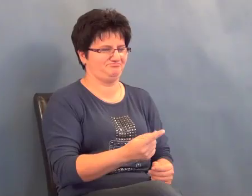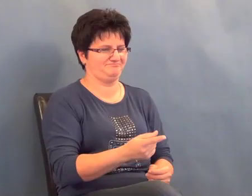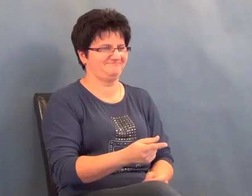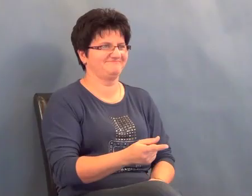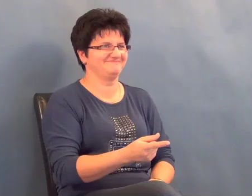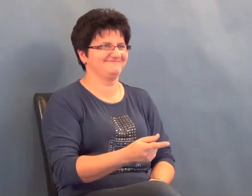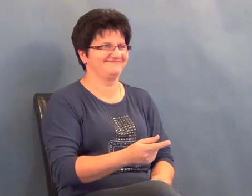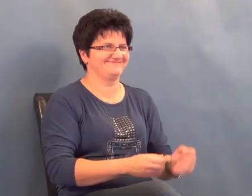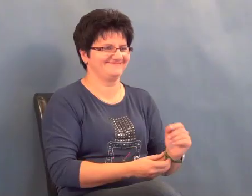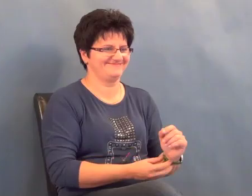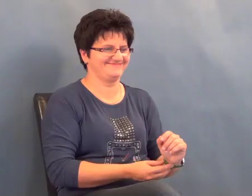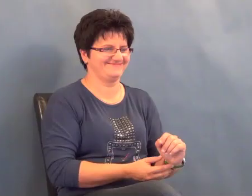Dziwnie.